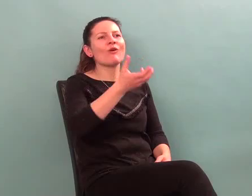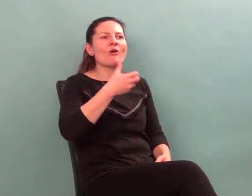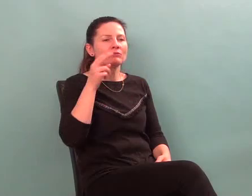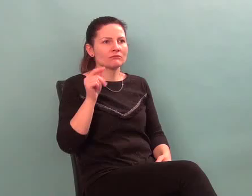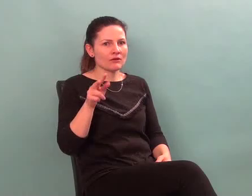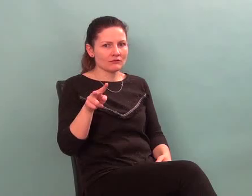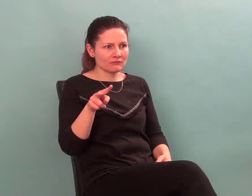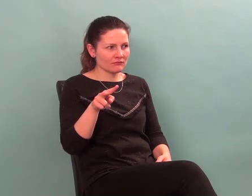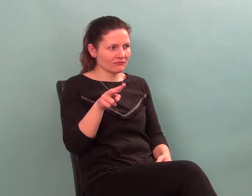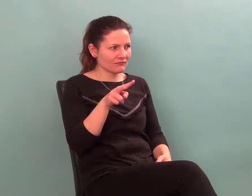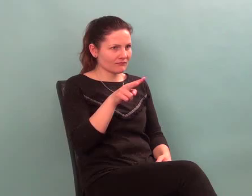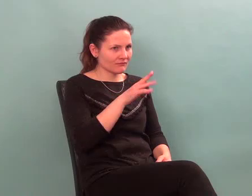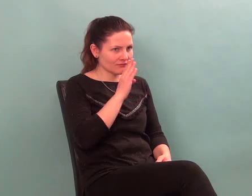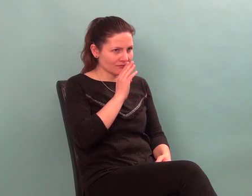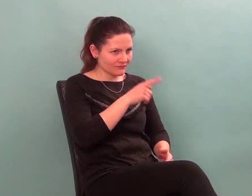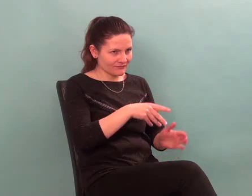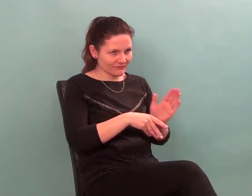Pan patrzy na nich i prawdopodobnie to oni ukradli.